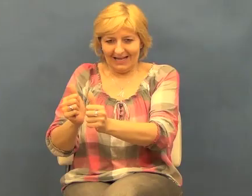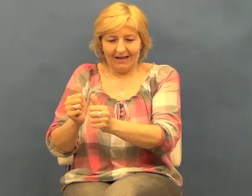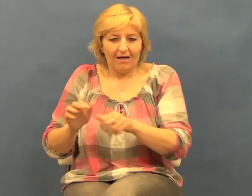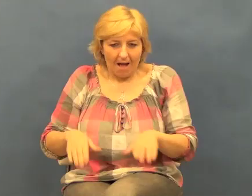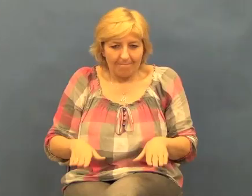Charlie Chaplin.